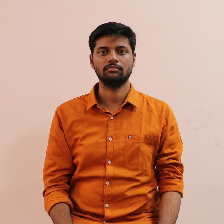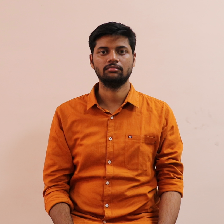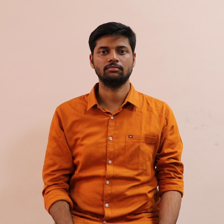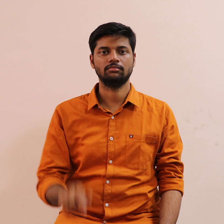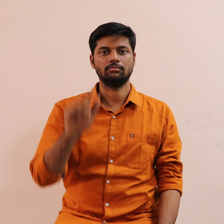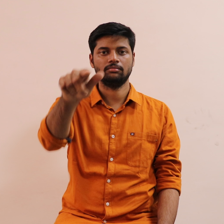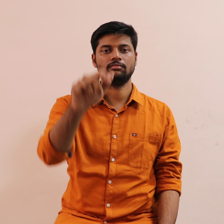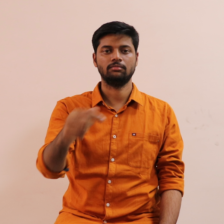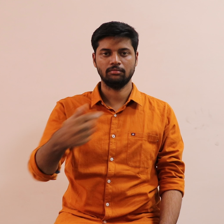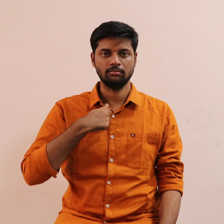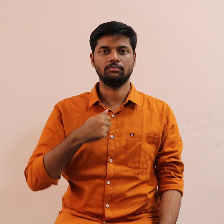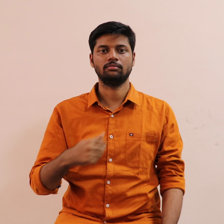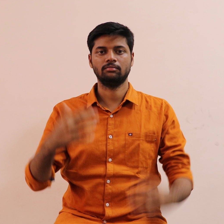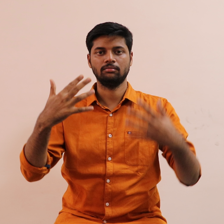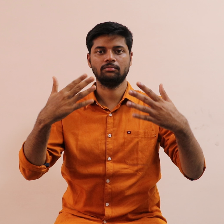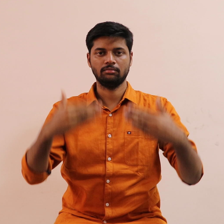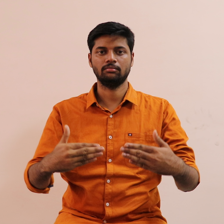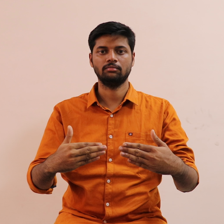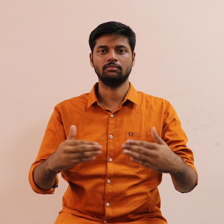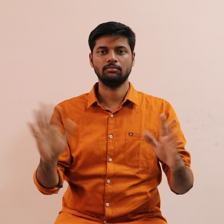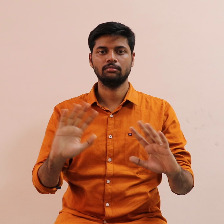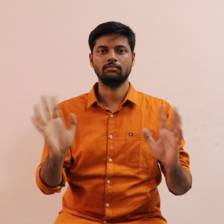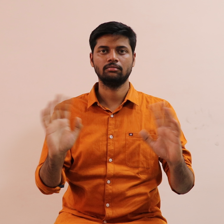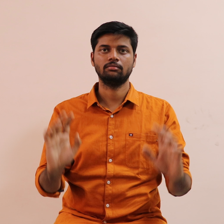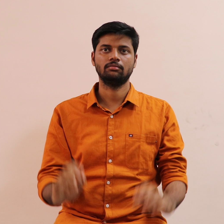i do not agree